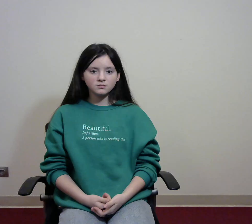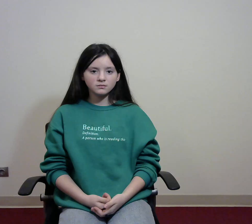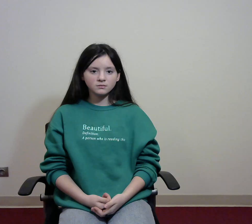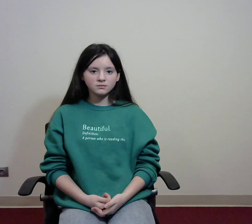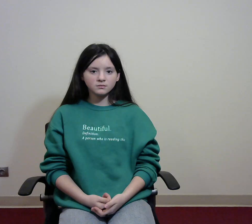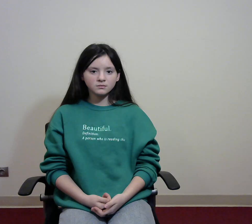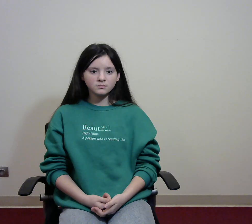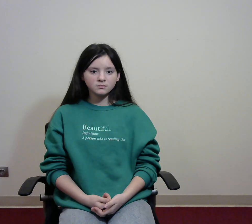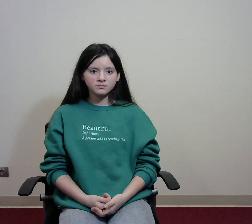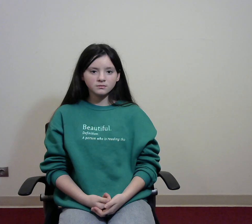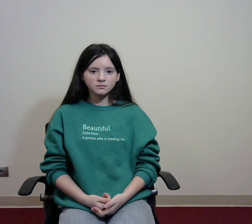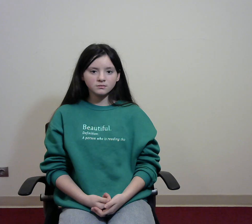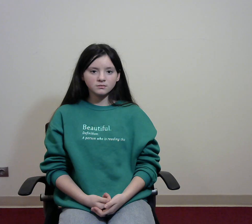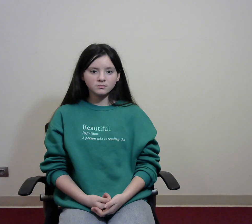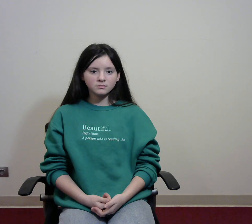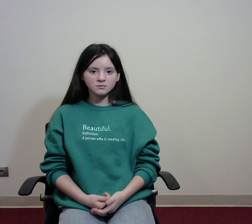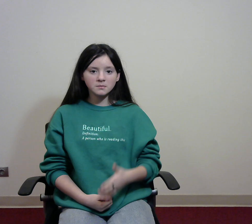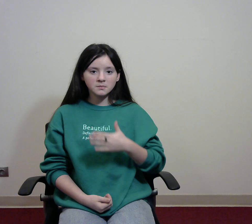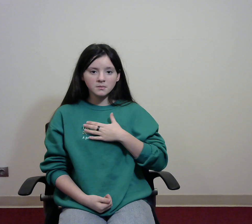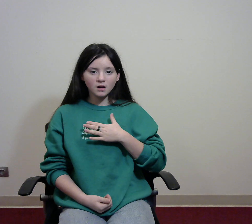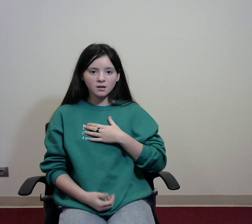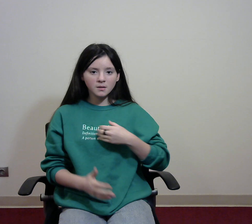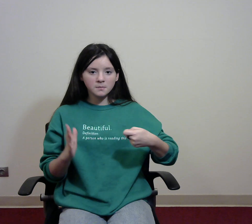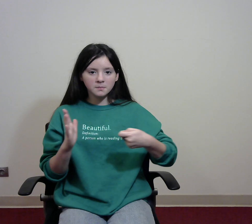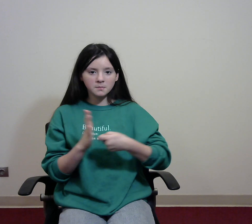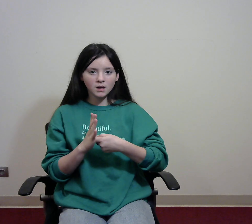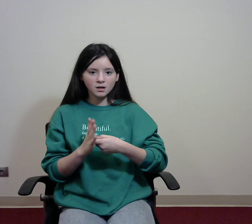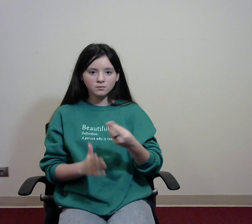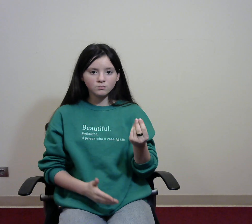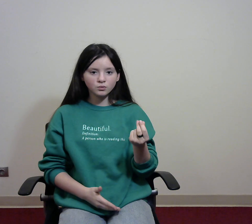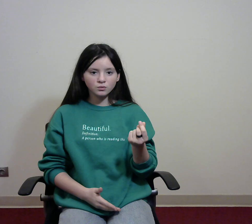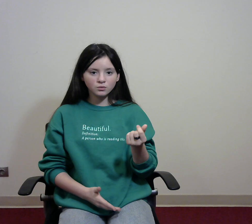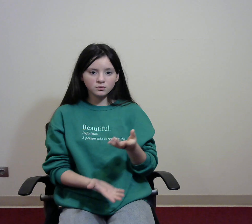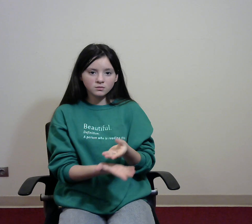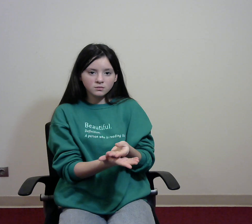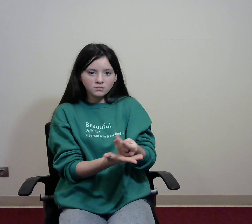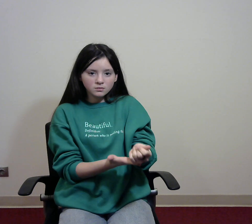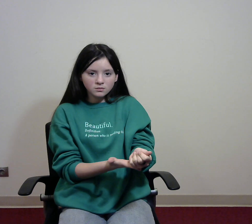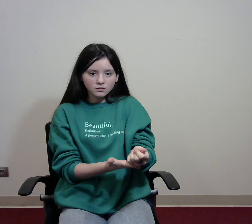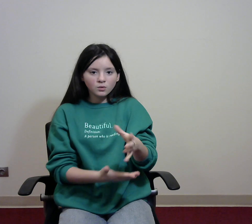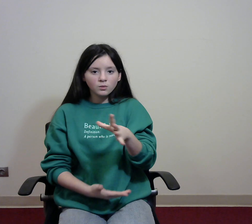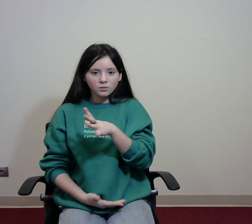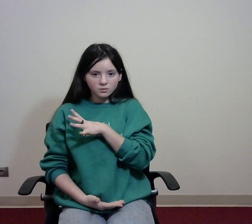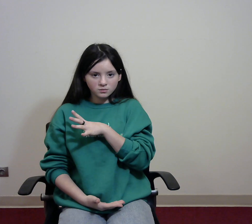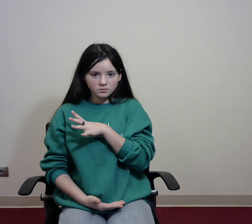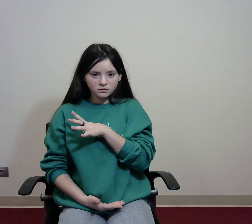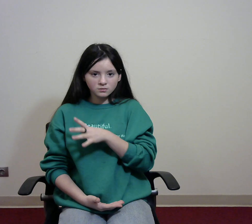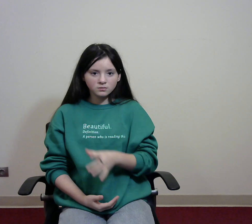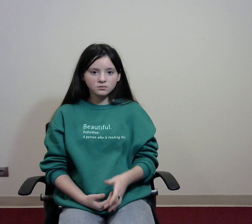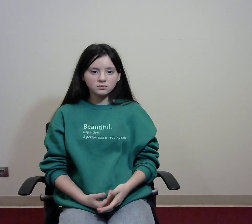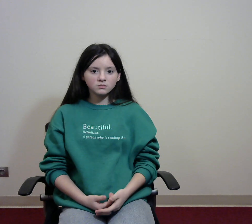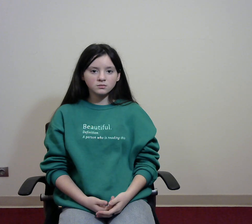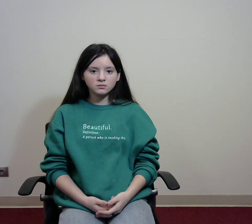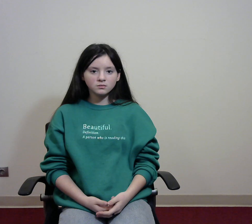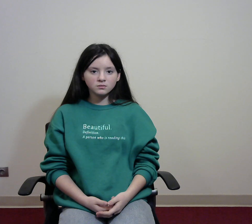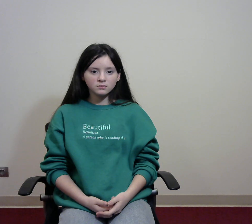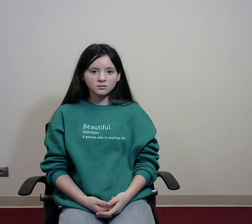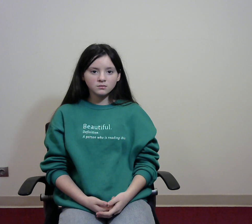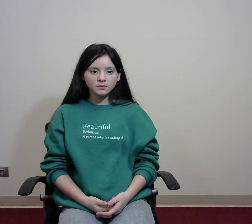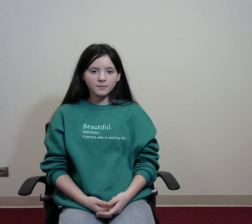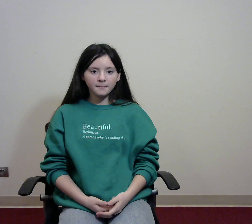Mən biletlərin pulunu ödəmişəm